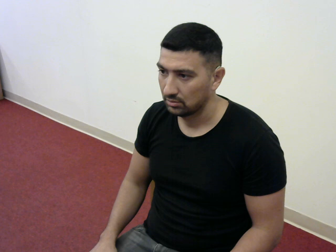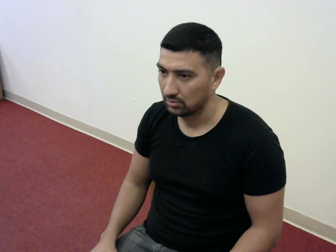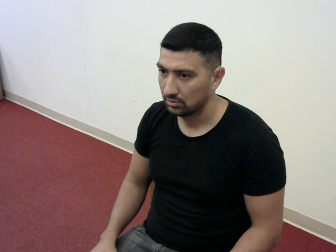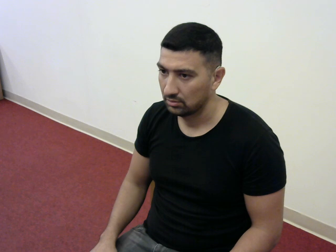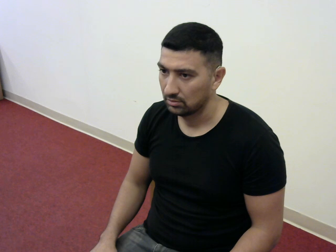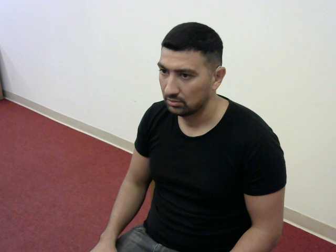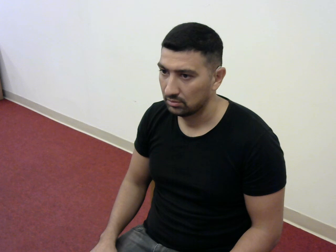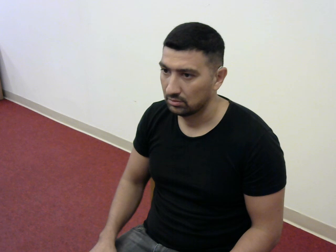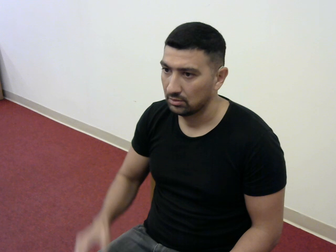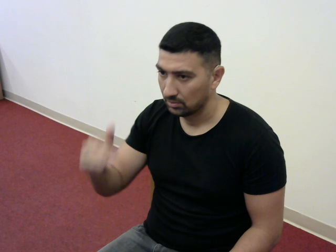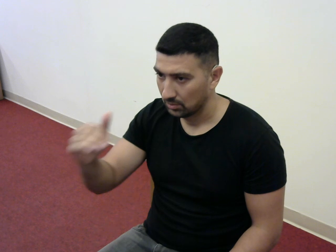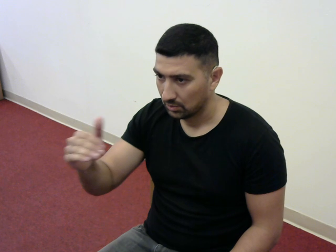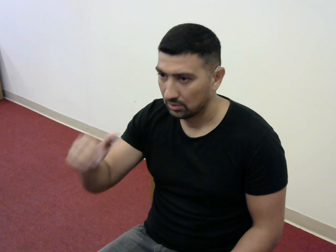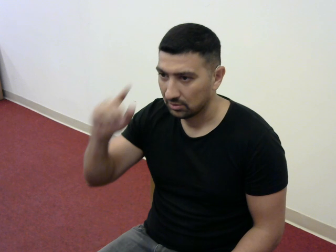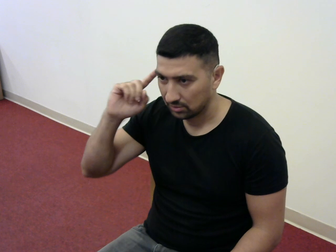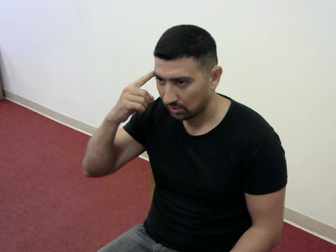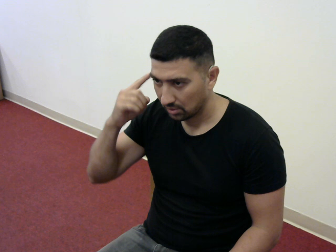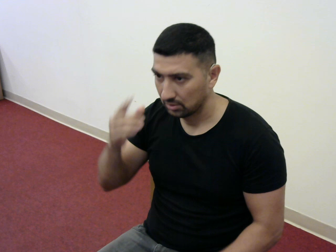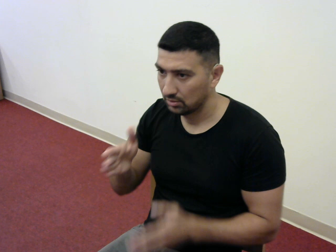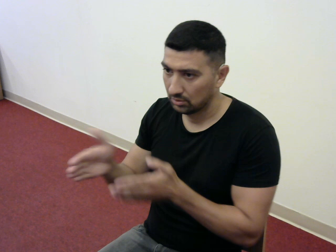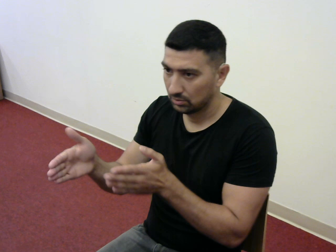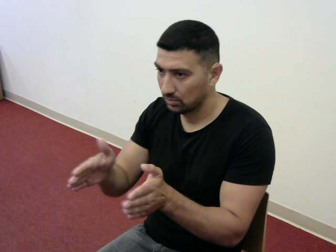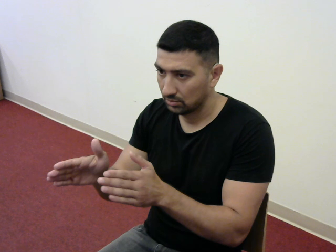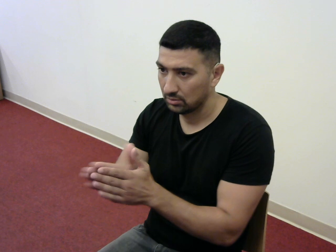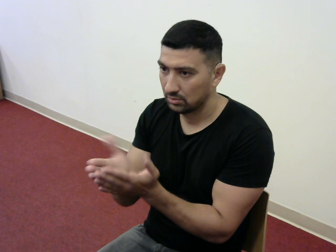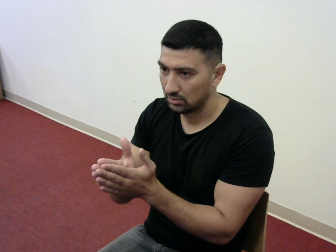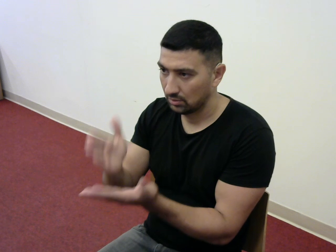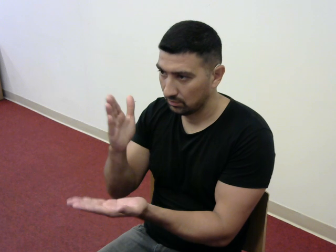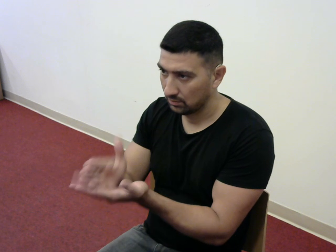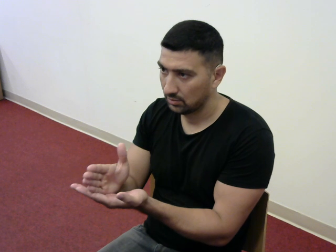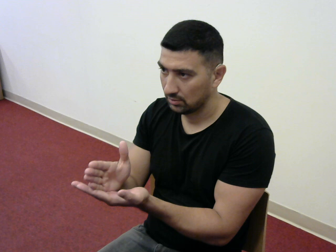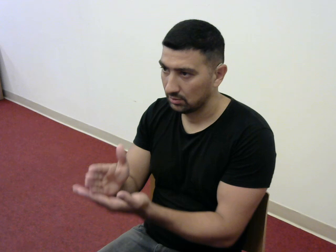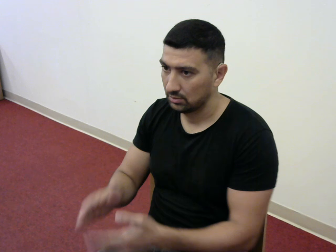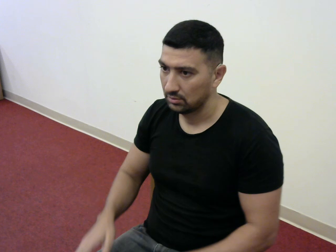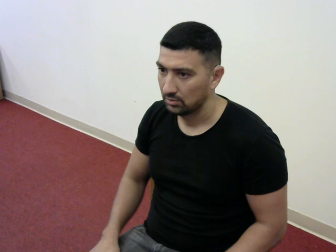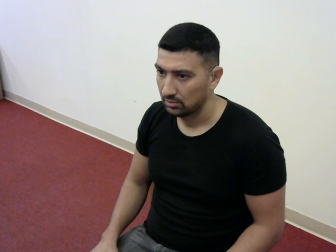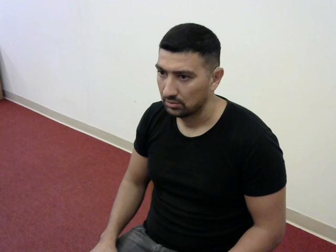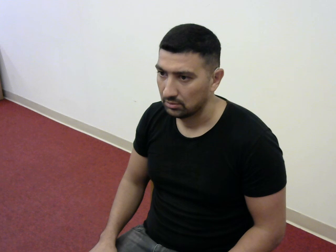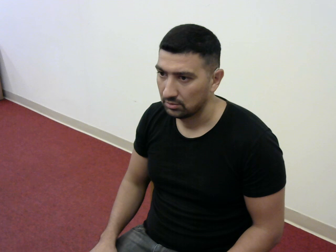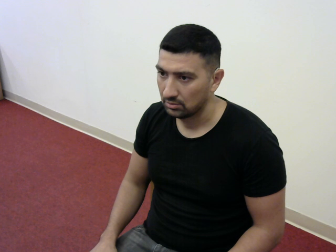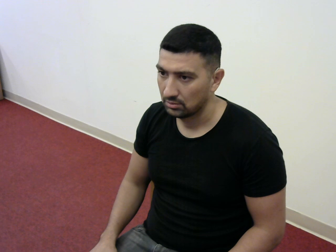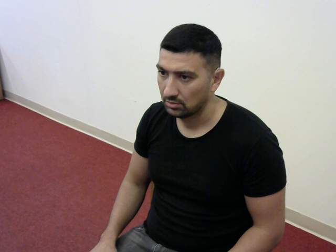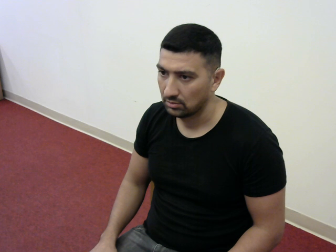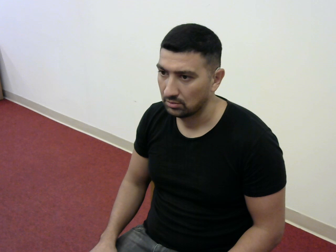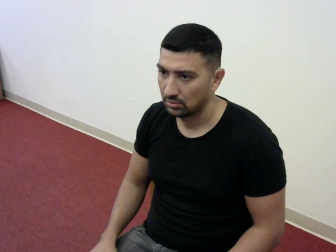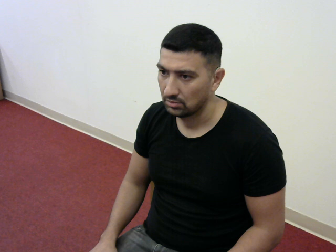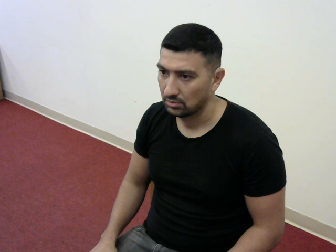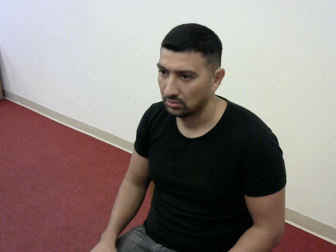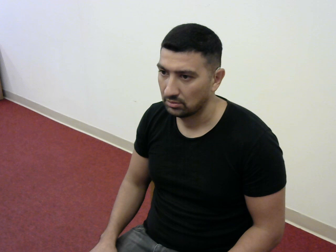Sizdə "Dəli Kür" kitabı var?